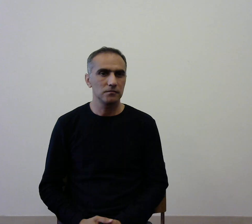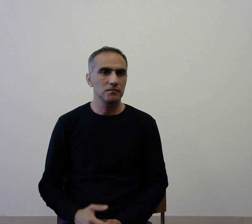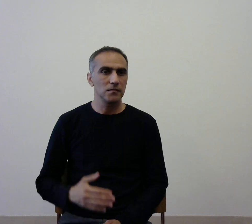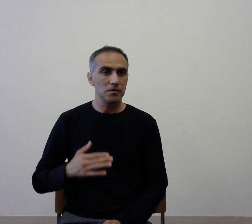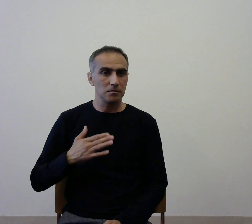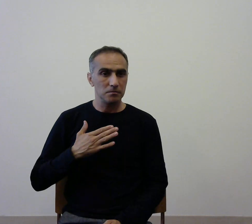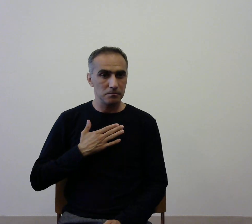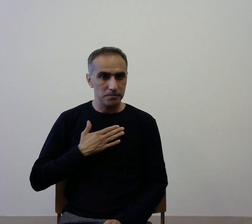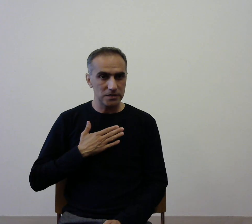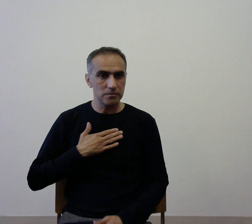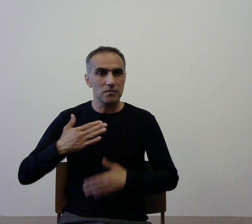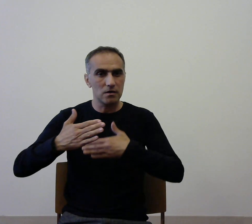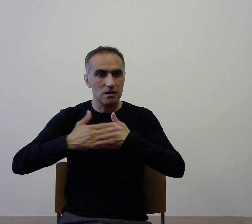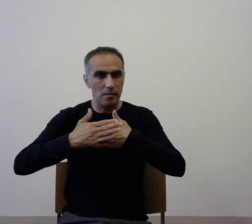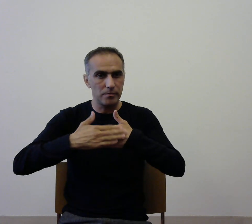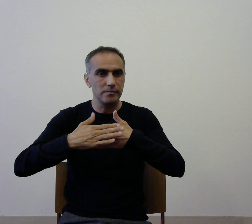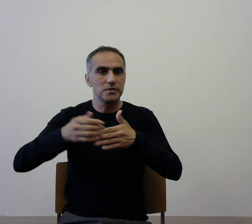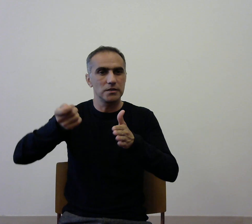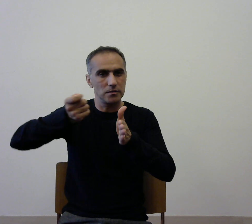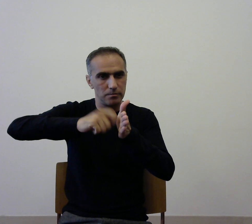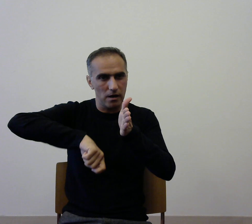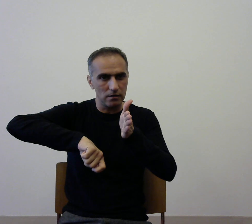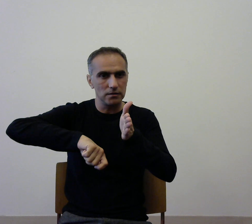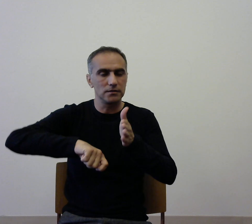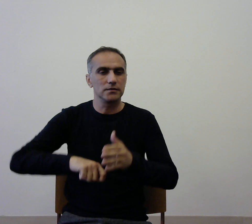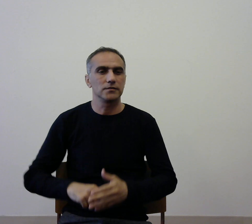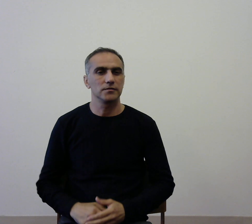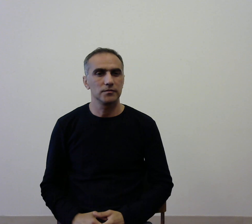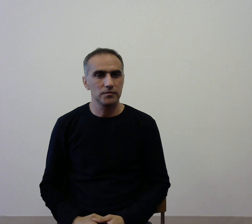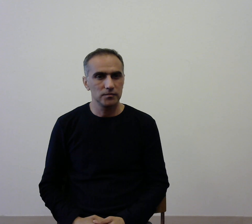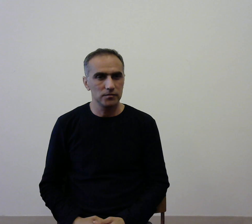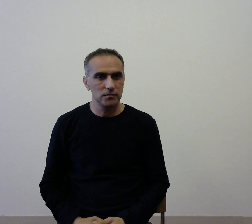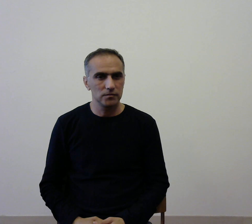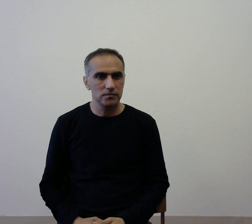Bizim qapımız bağlıdır